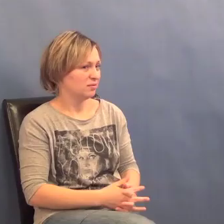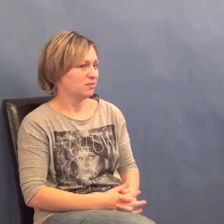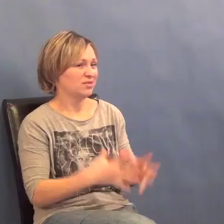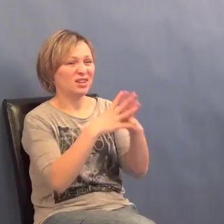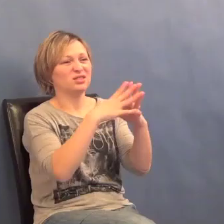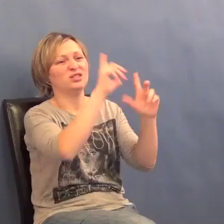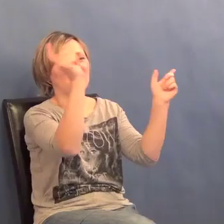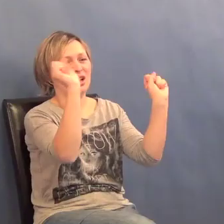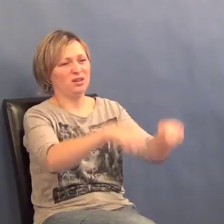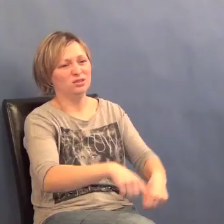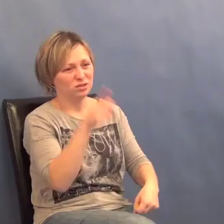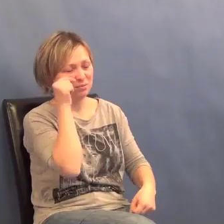O dziesiątej to już wszyscy śpią jak zabici.